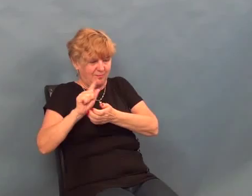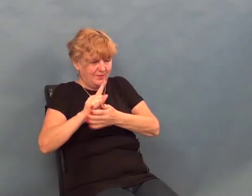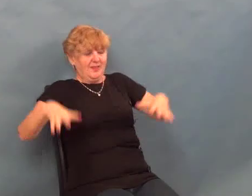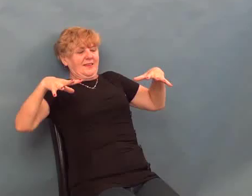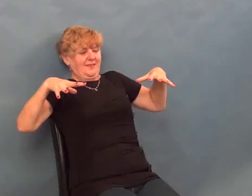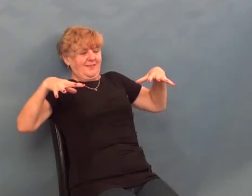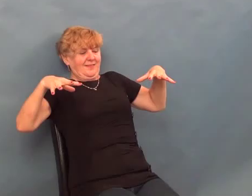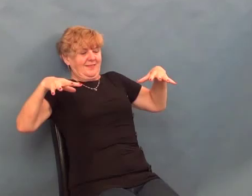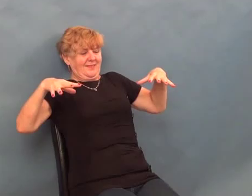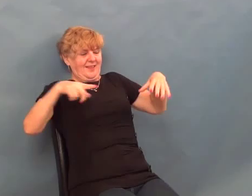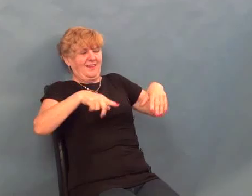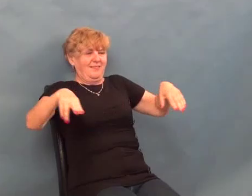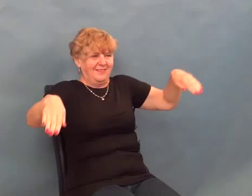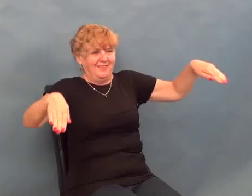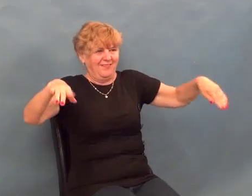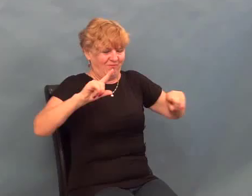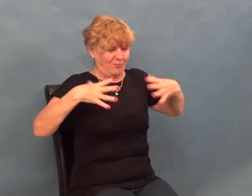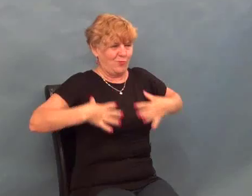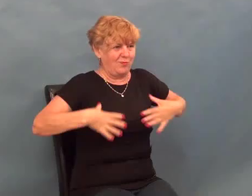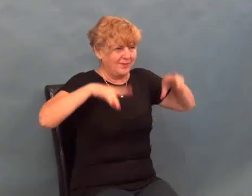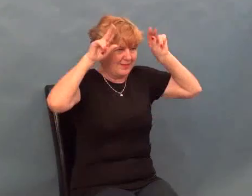Mysz się przestraszyła, bo zając machał rękawami ubrania.